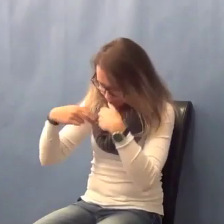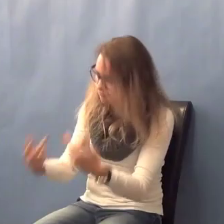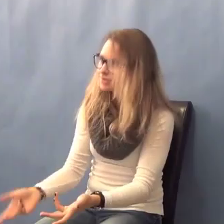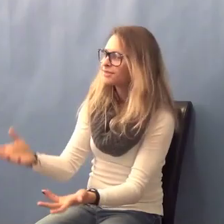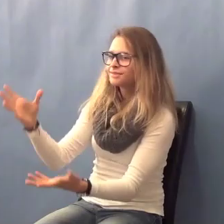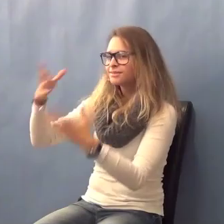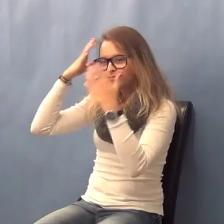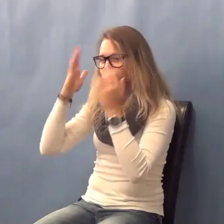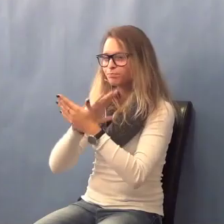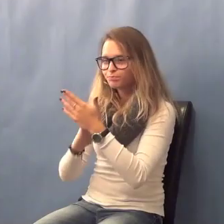Naczynie się rozbiło.